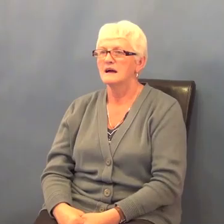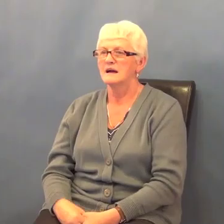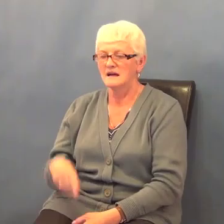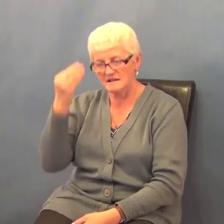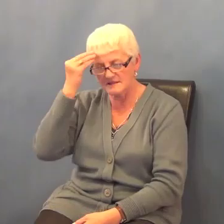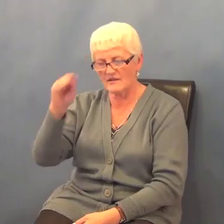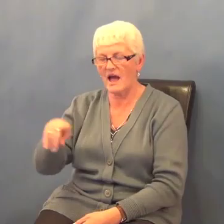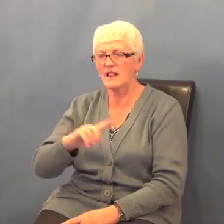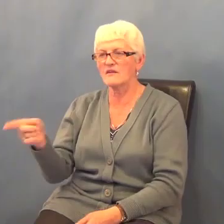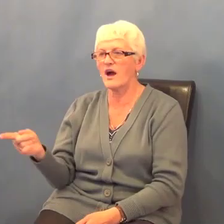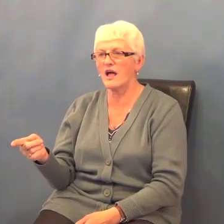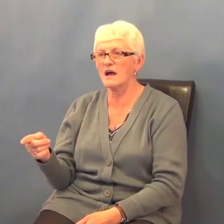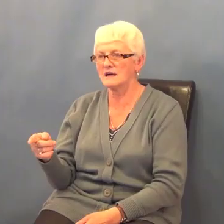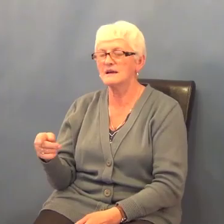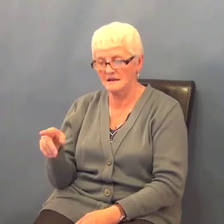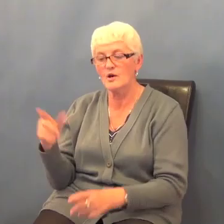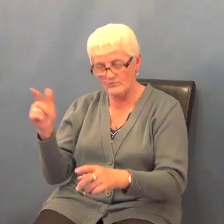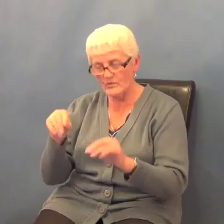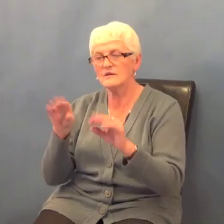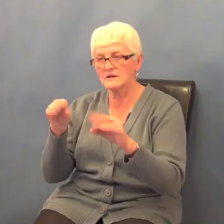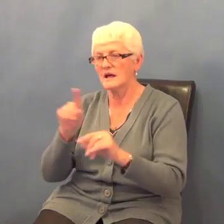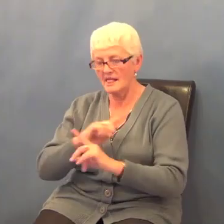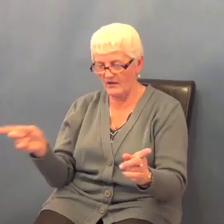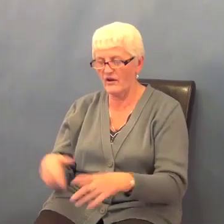Informuje, że nie wolno, trzeba migać światłem.